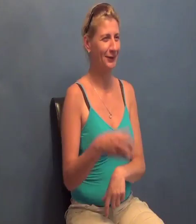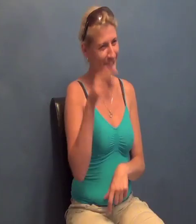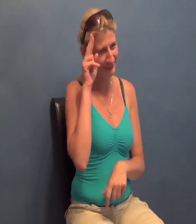Trudno.